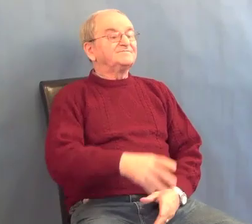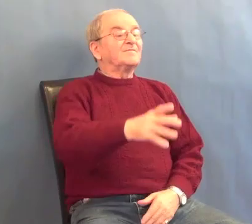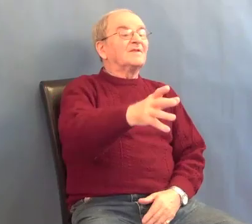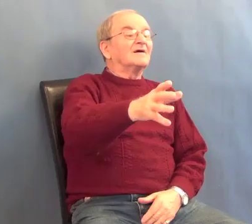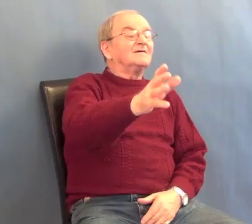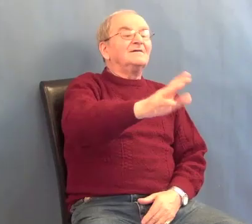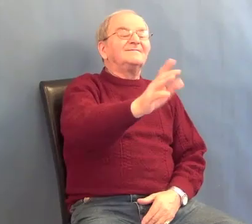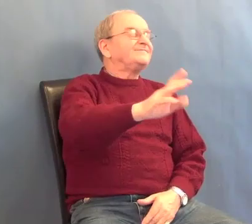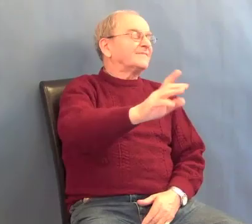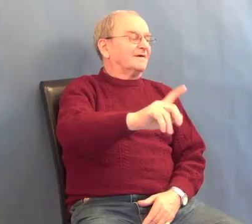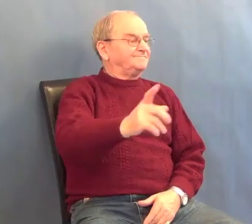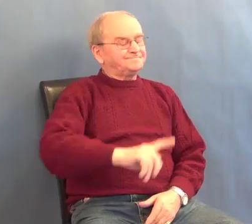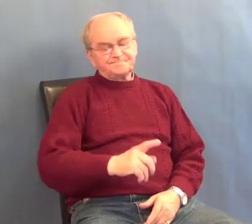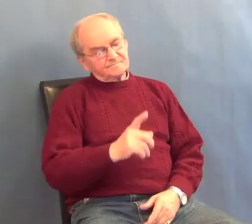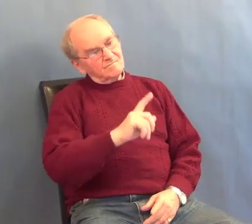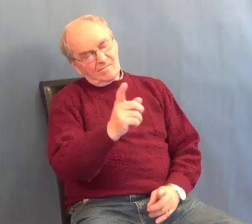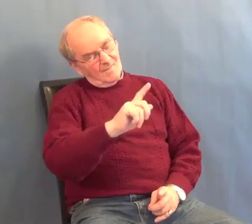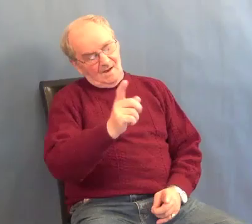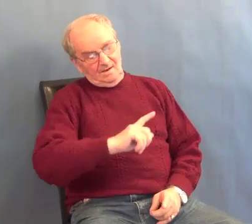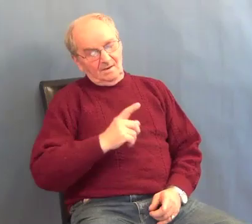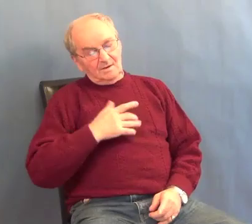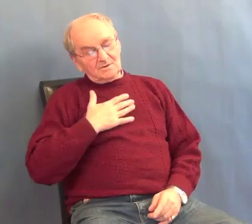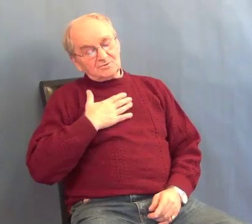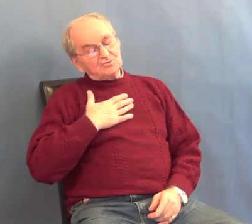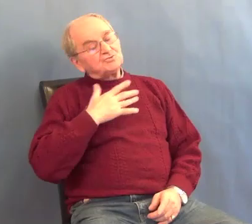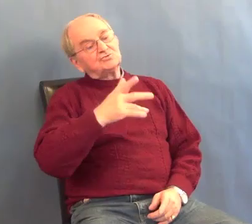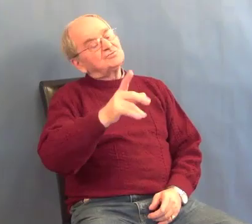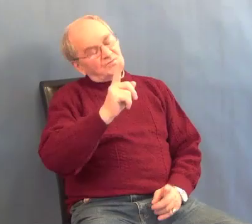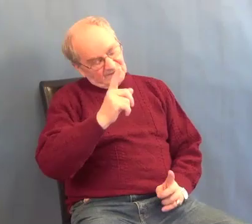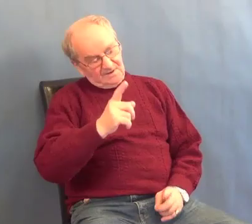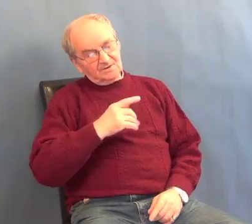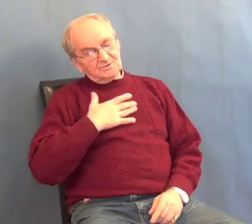Nie nie, sobota, czekaj!